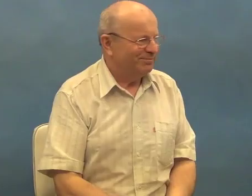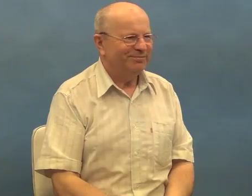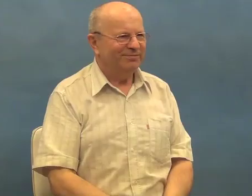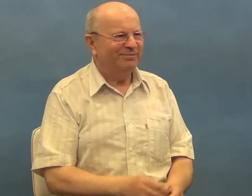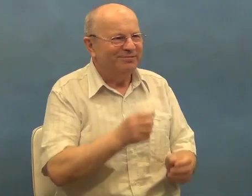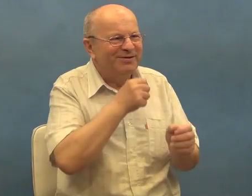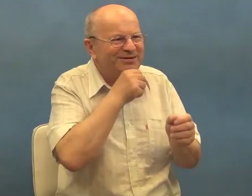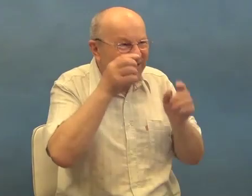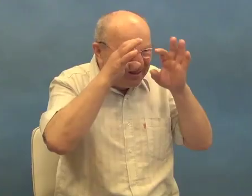Babcia w okularach.